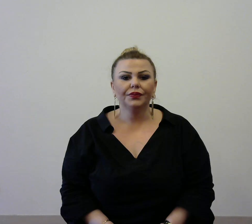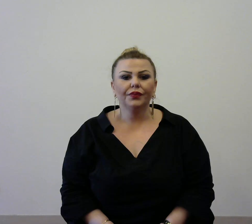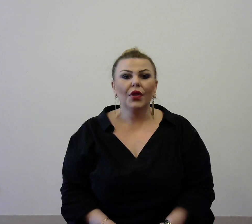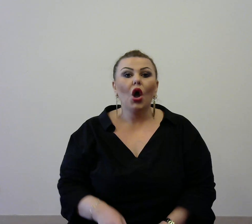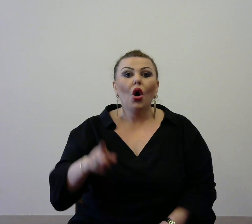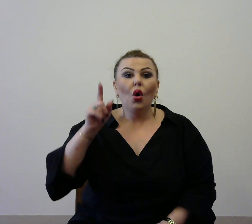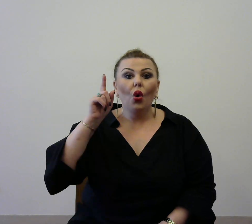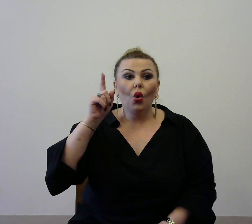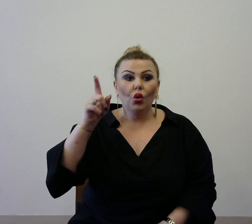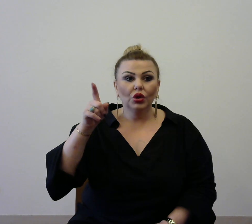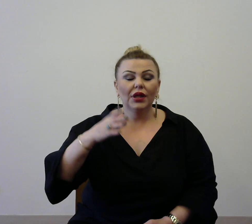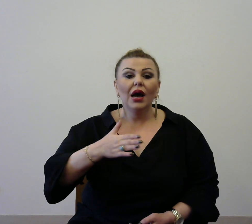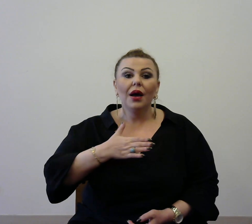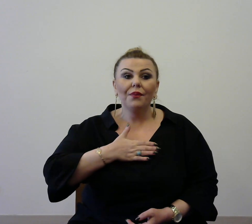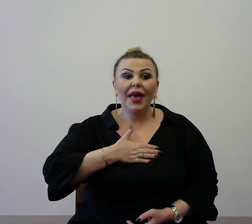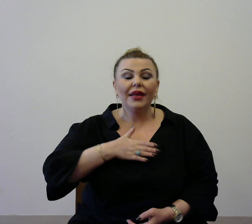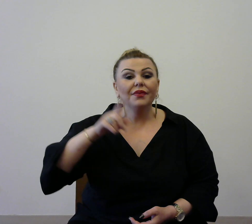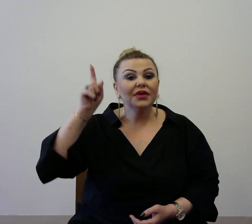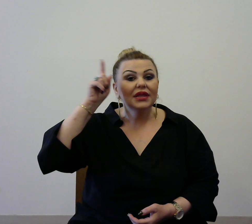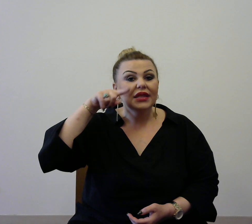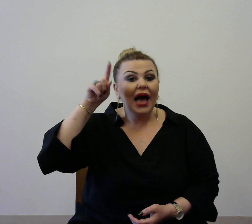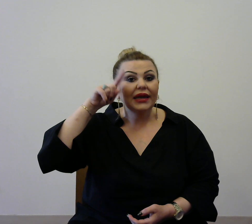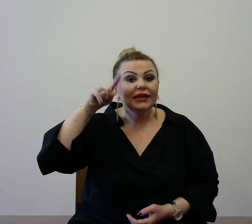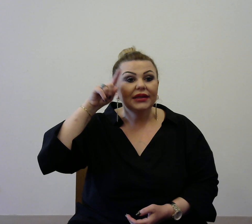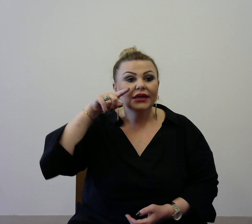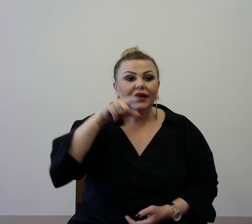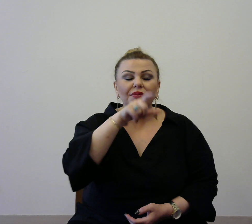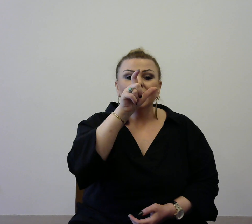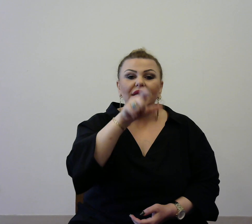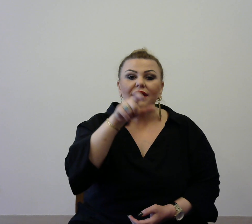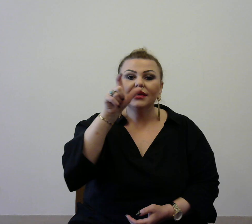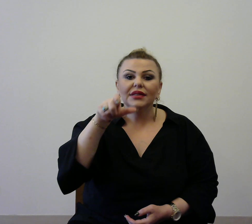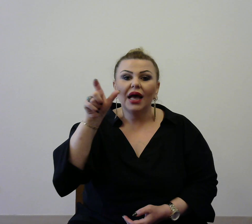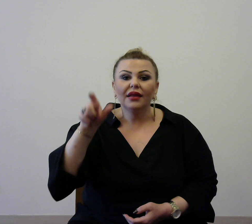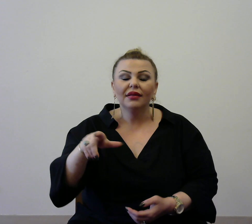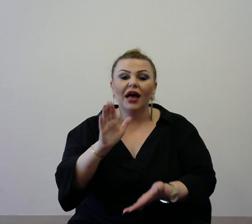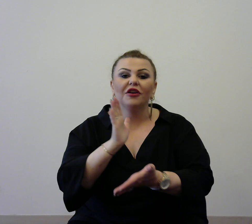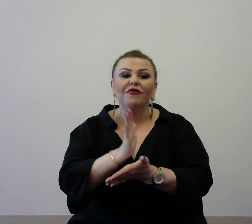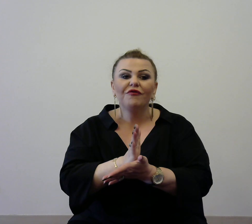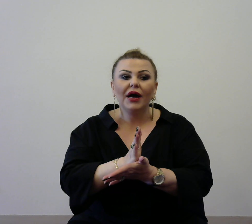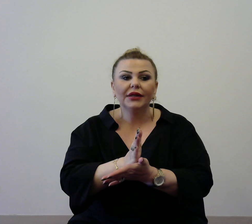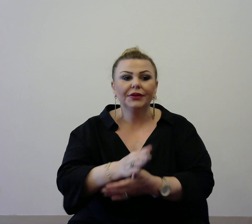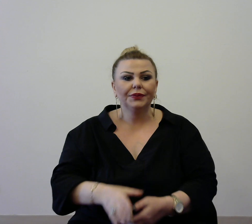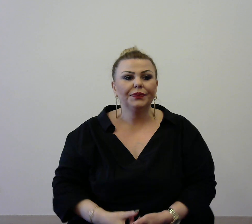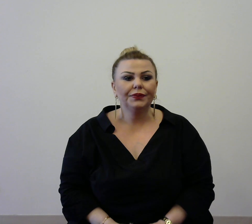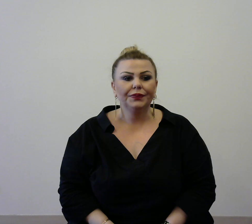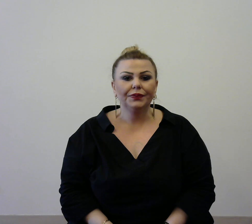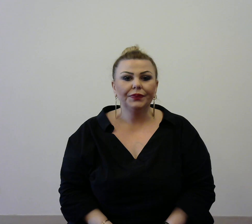Orda mənim tanıdığım insanlar var